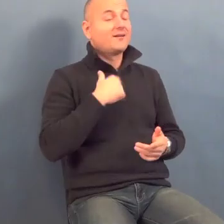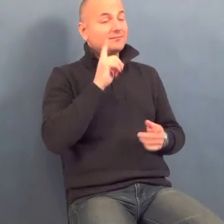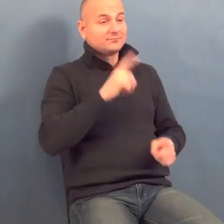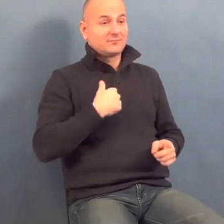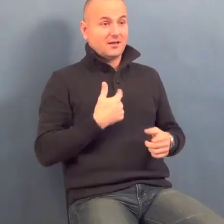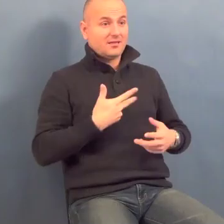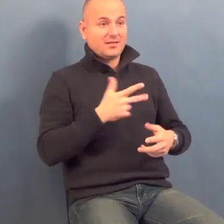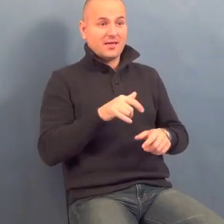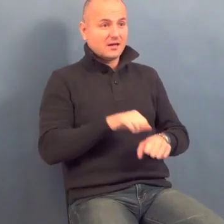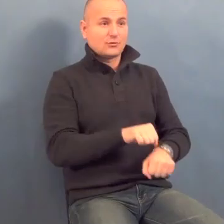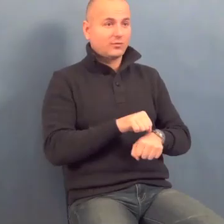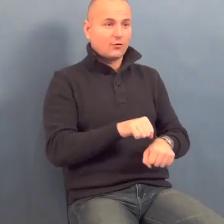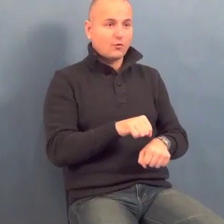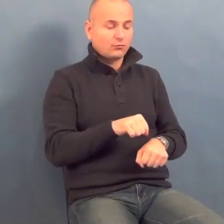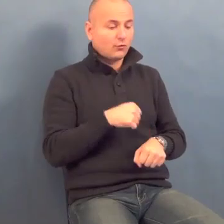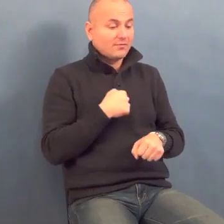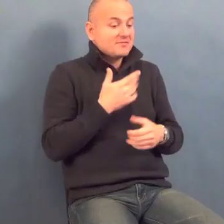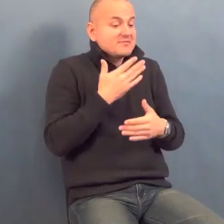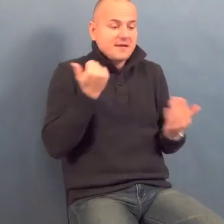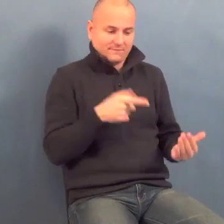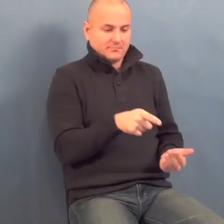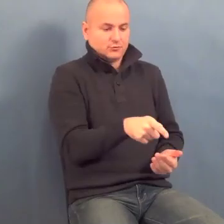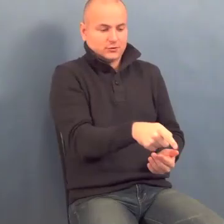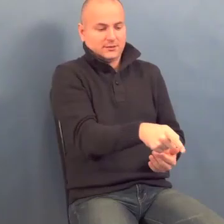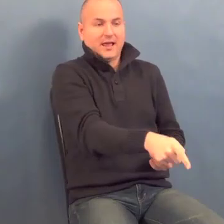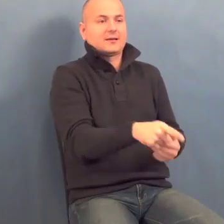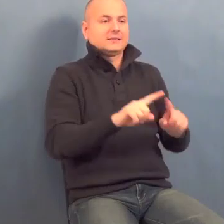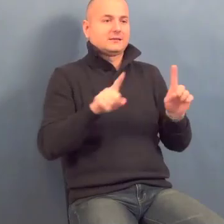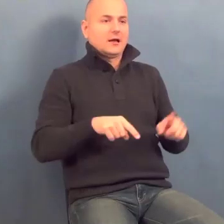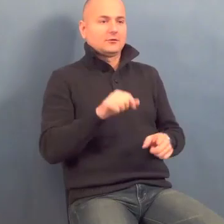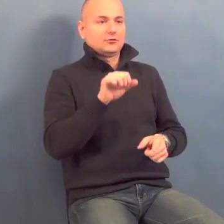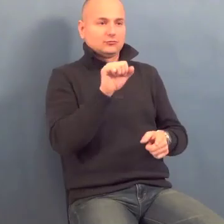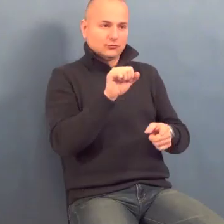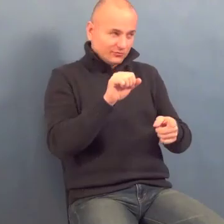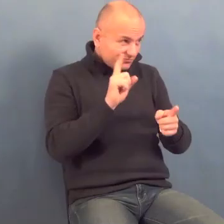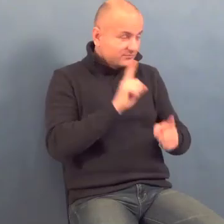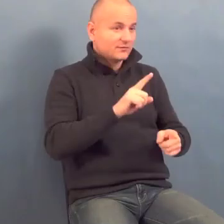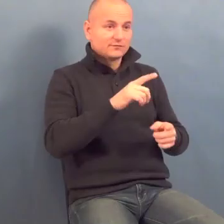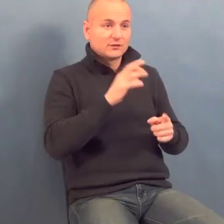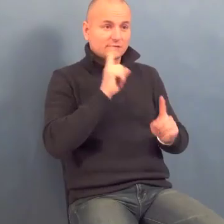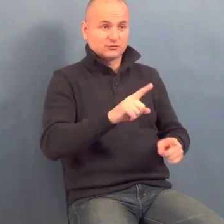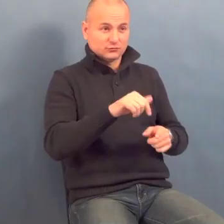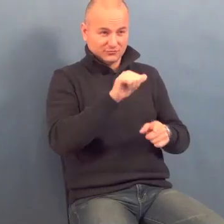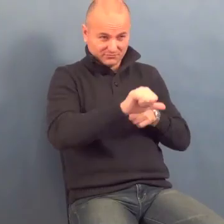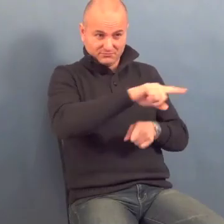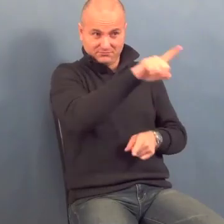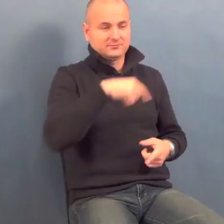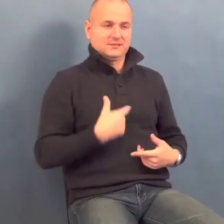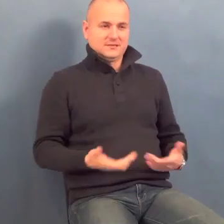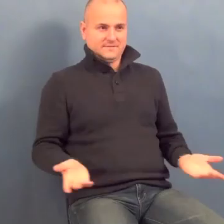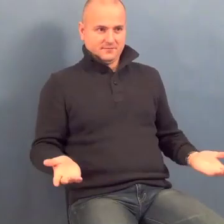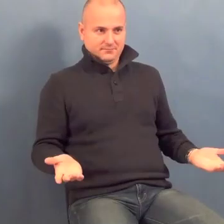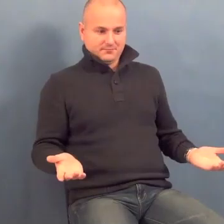Tak naprawdę to ja nie jeżdżę konno, więc nie wiem czy ten znak naprawdę istnieje.